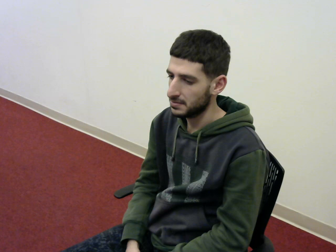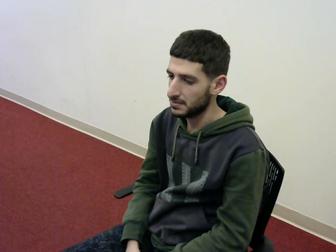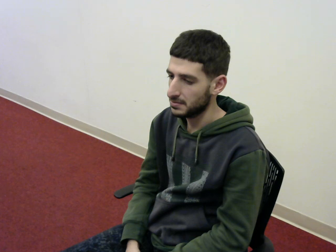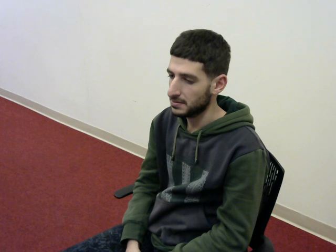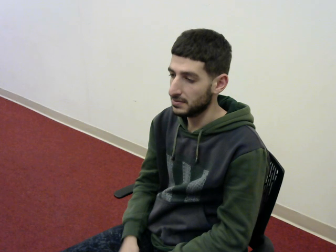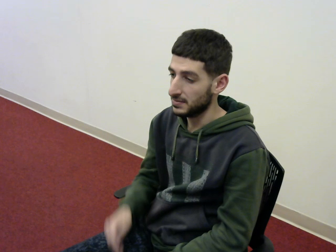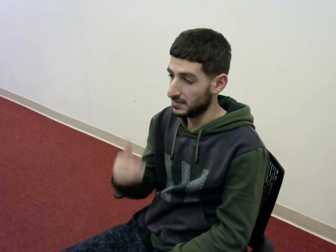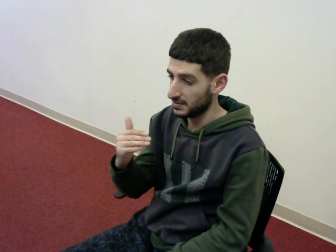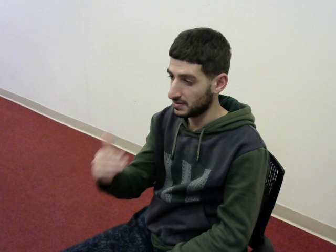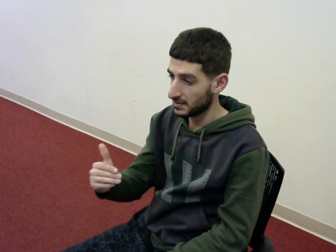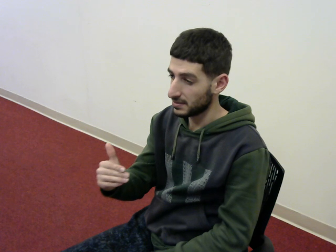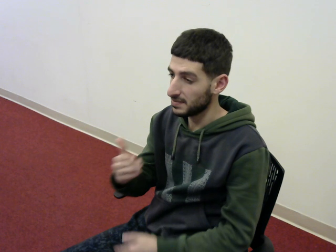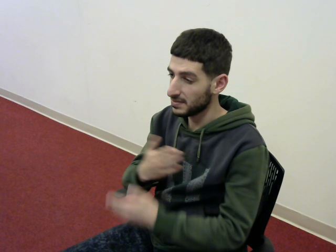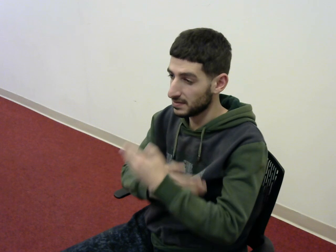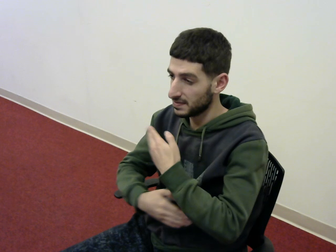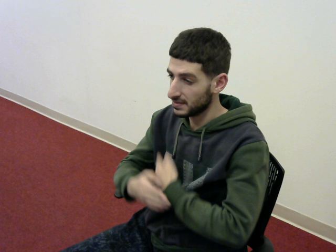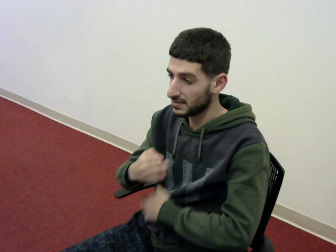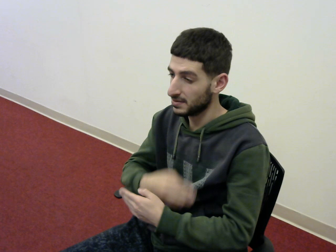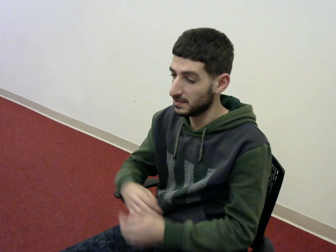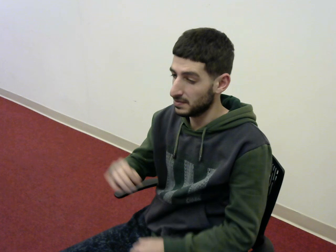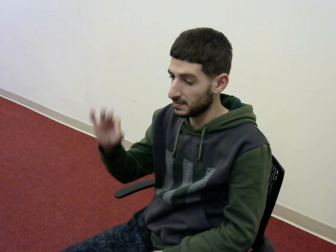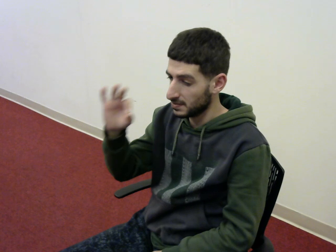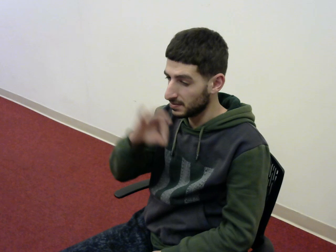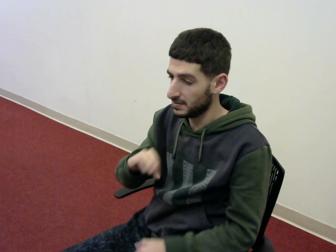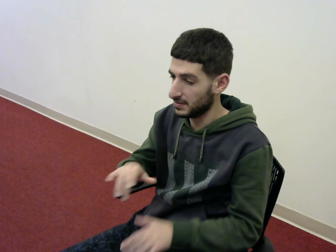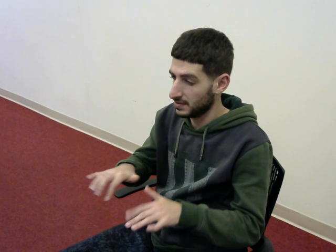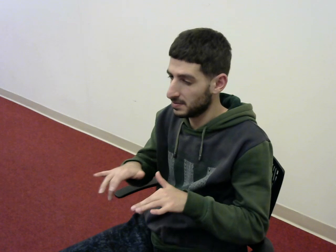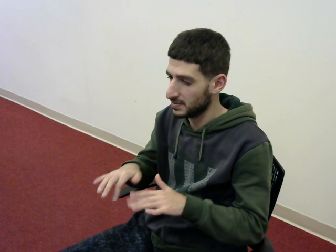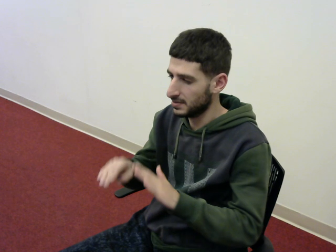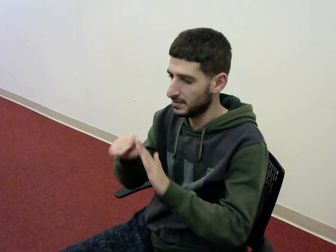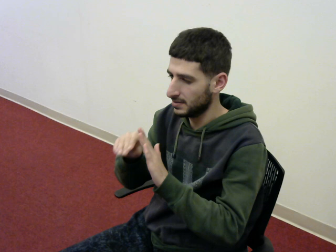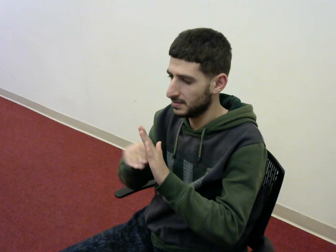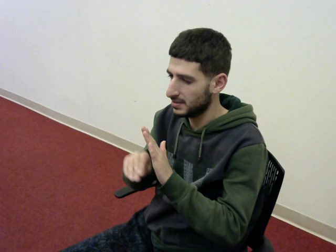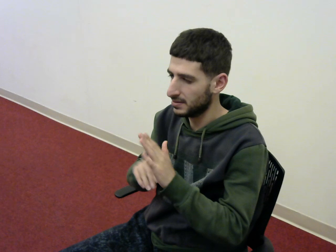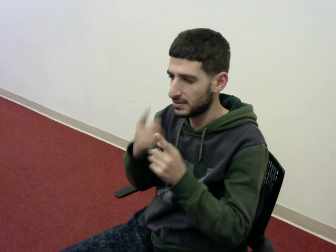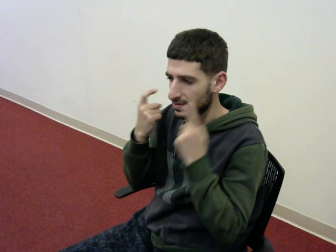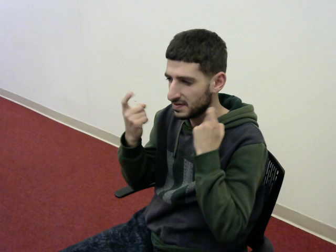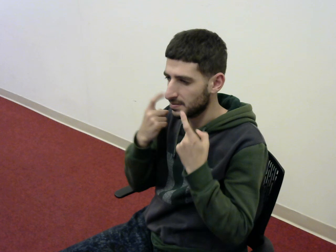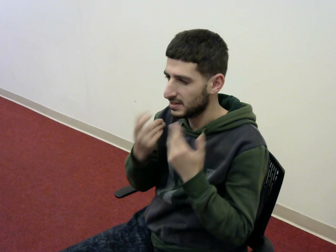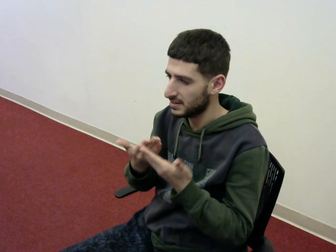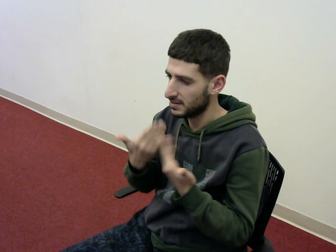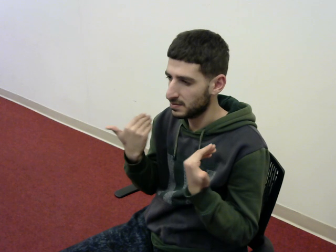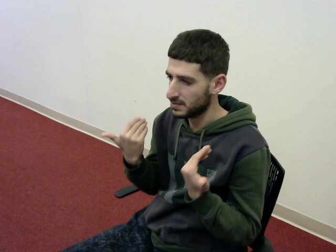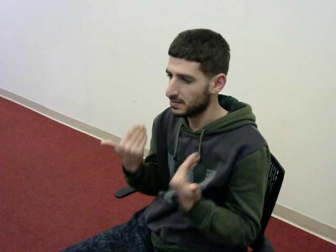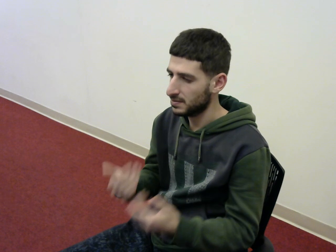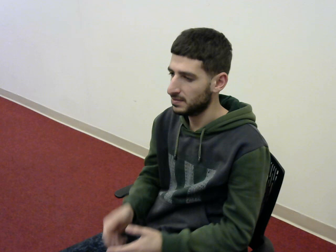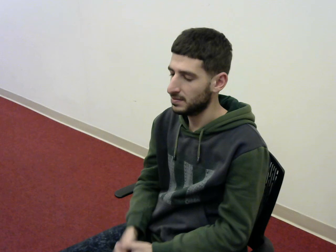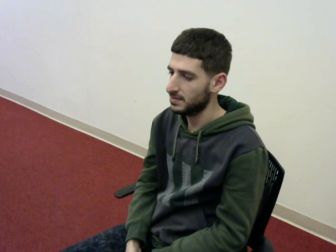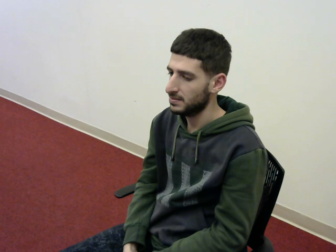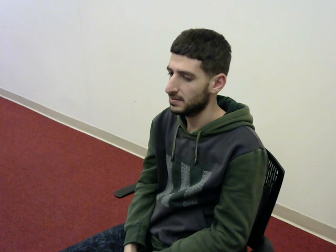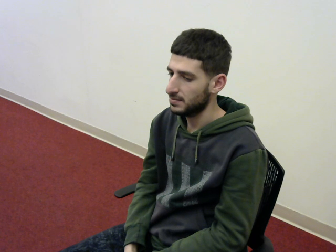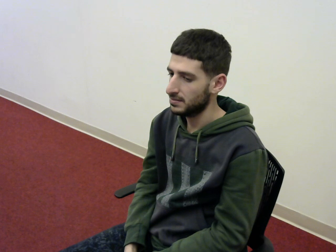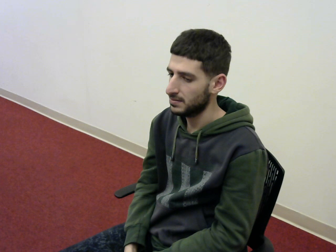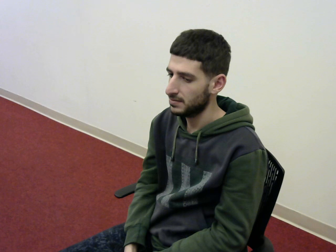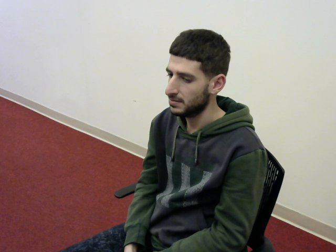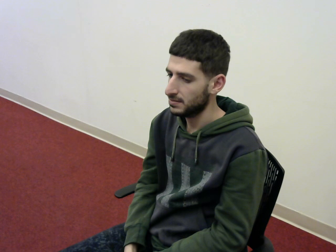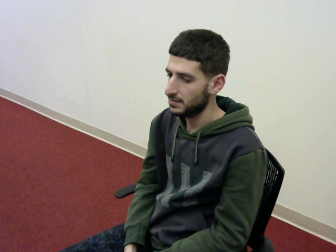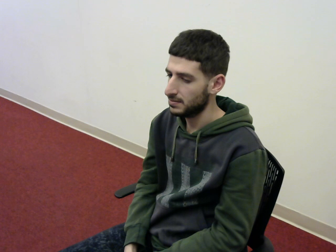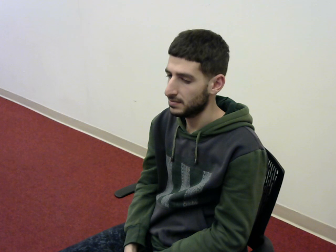Sizin əlilliyiniz haqqınızda sistemdə məlumat yoxdur